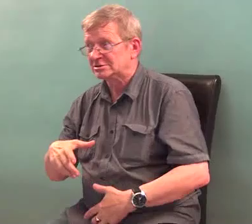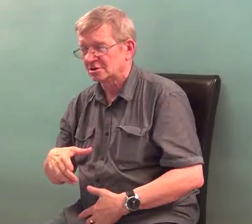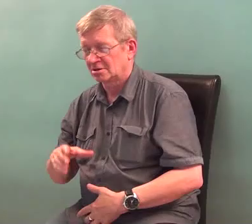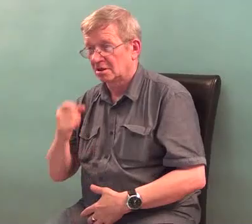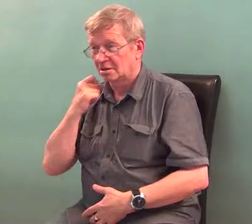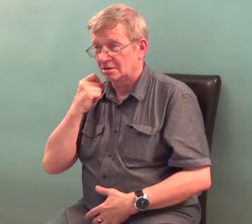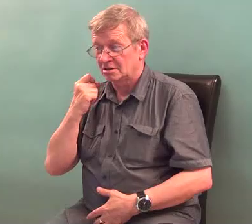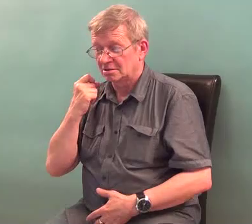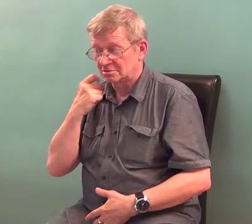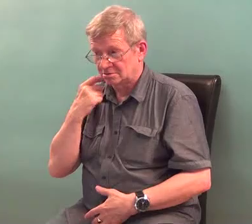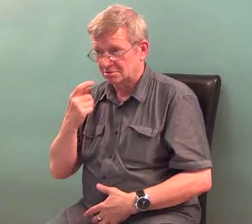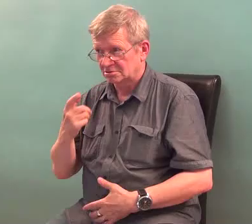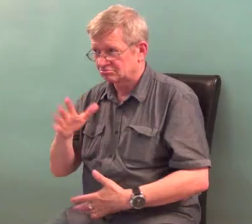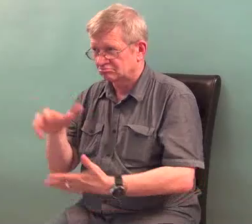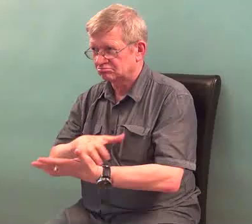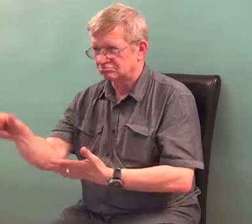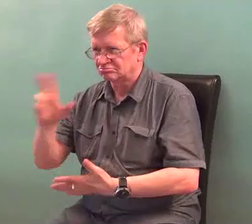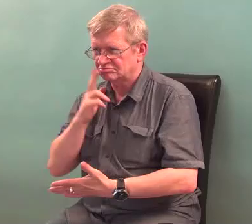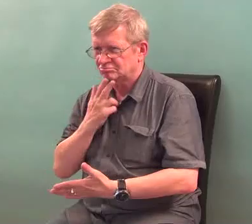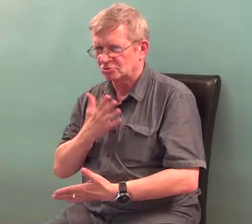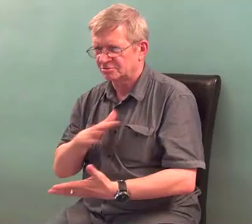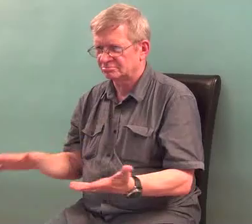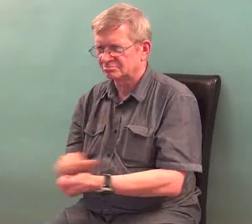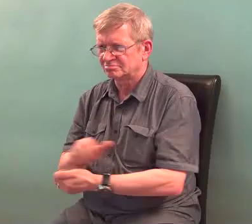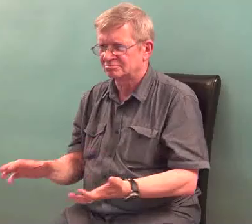Głusi lubią się awanturować po wódce.